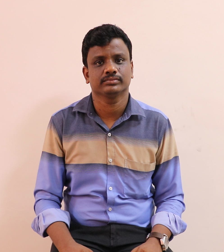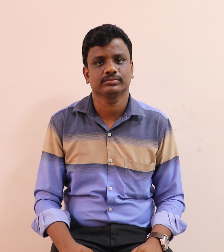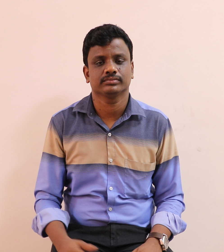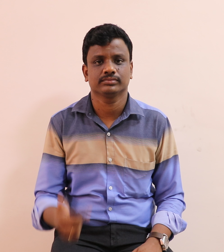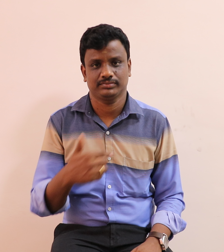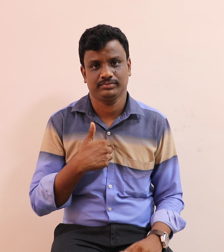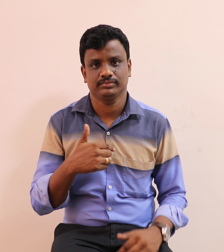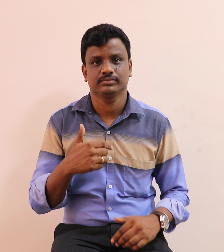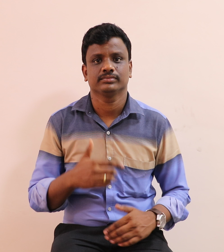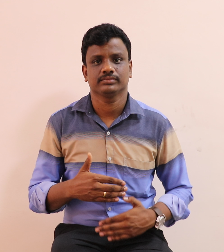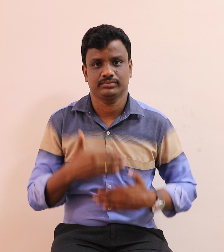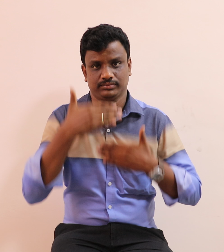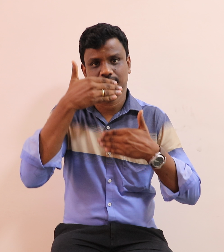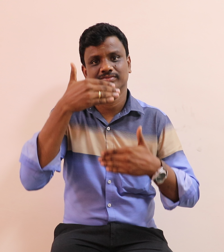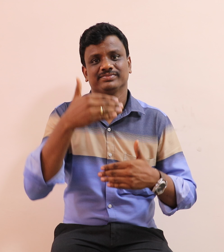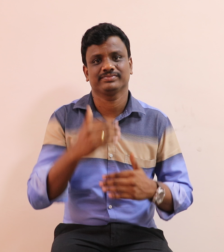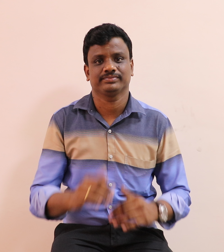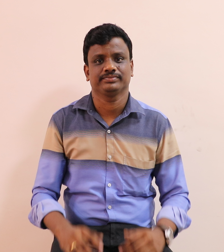i am very happy